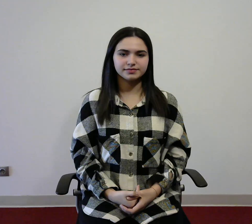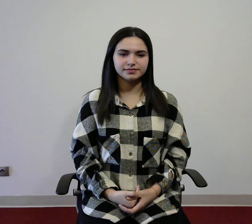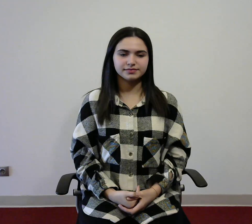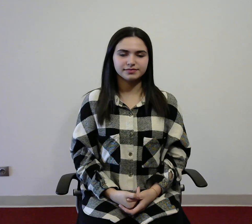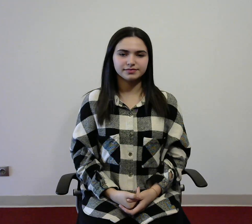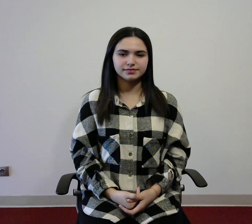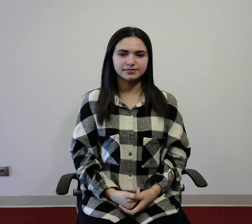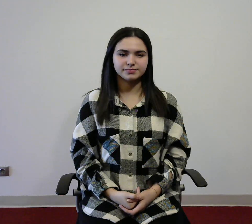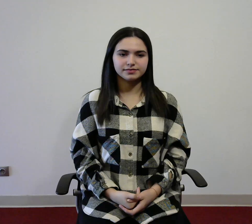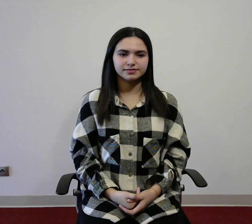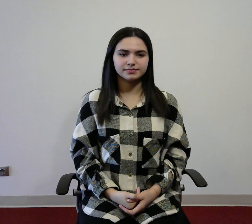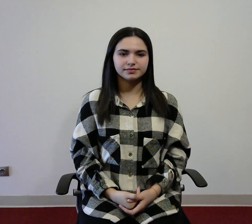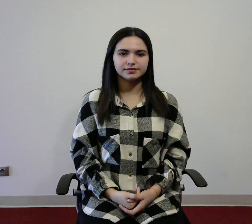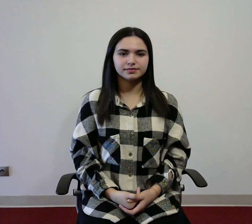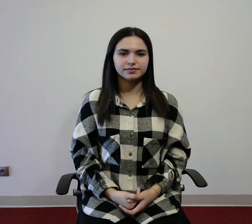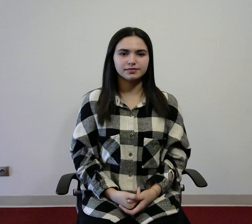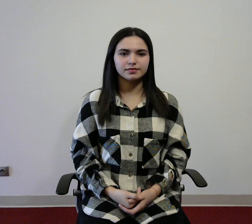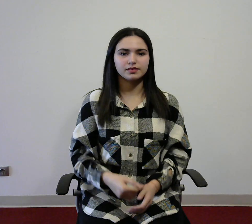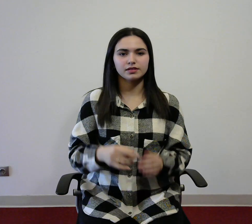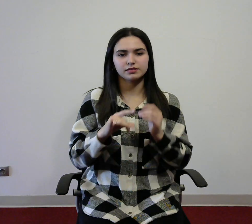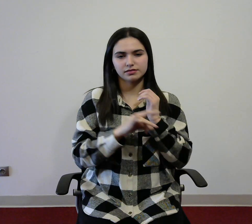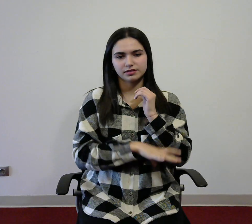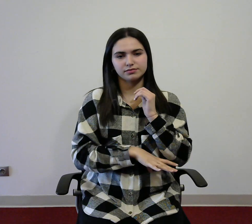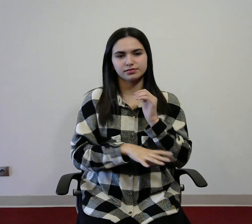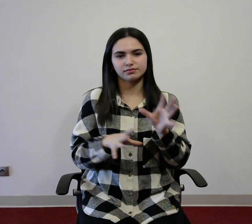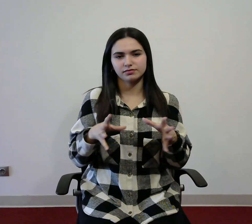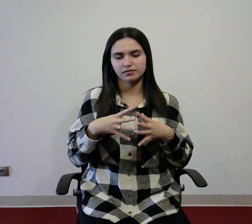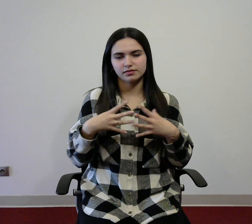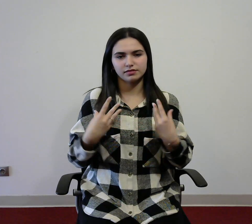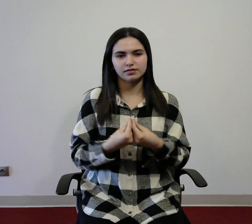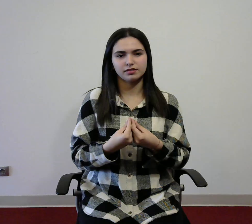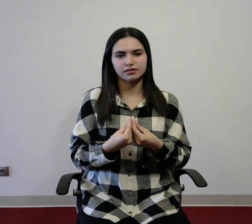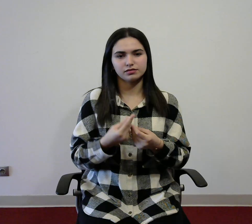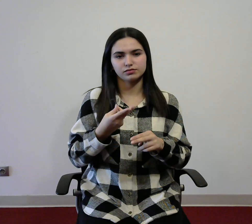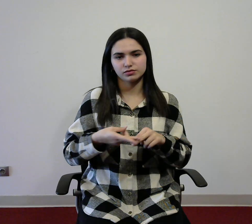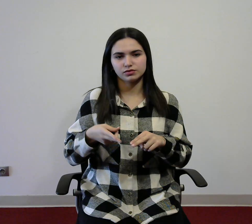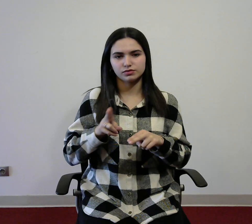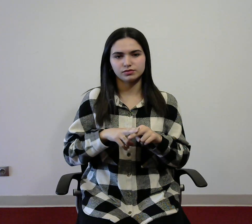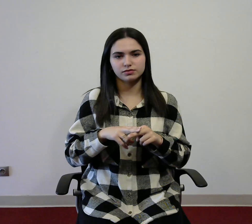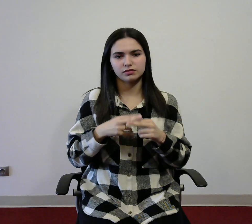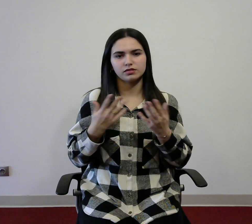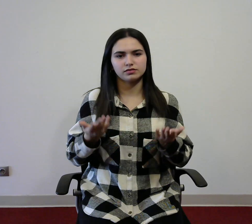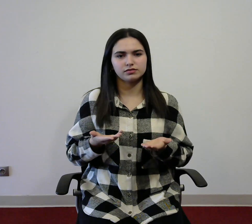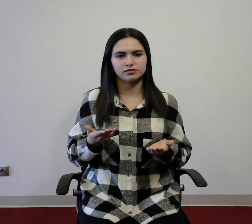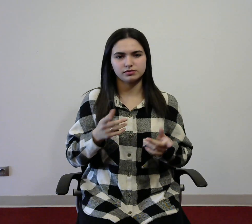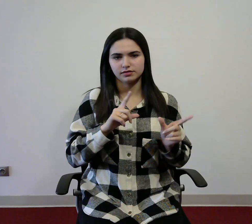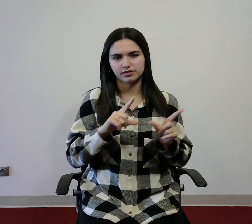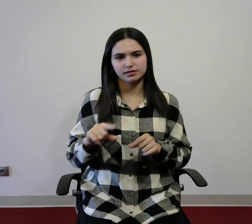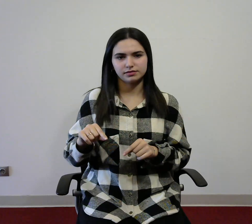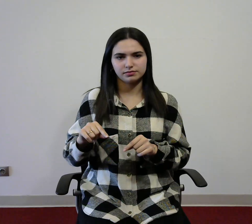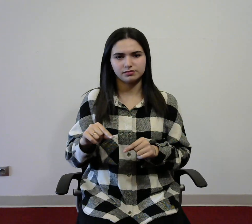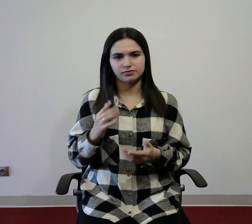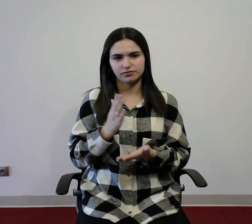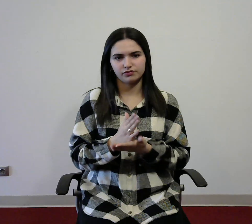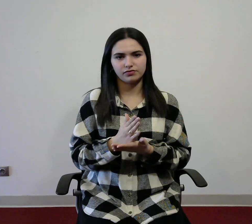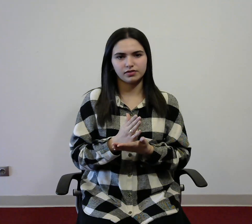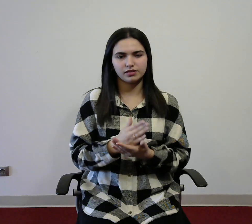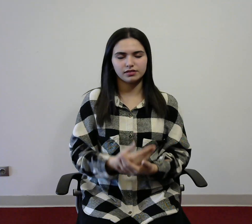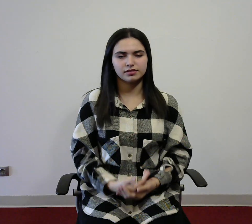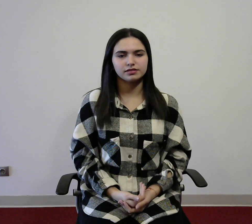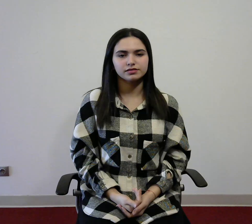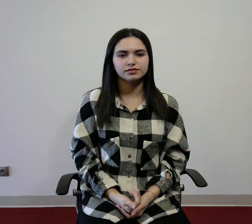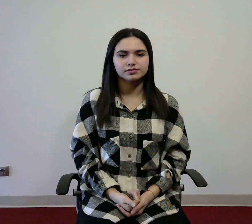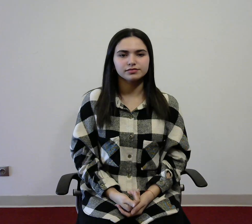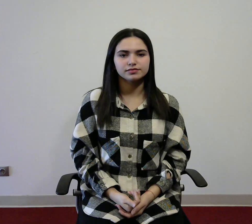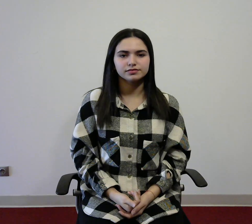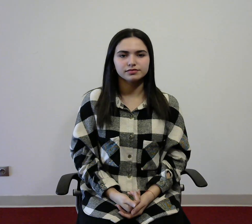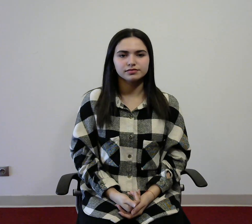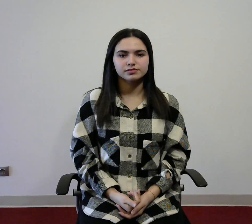Kasıb ailələr üçün hansı endirimlər var?